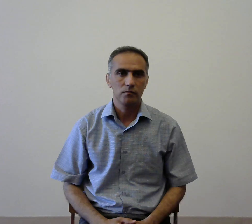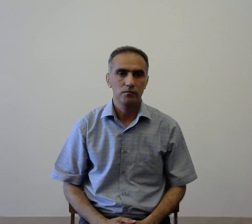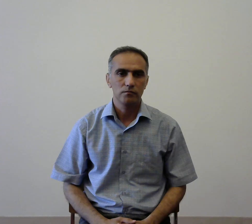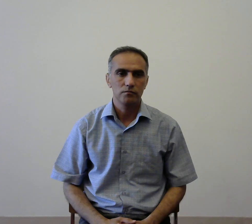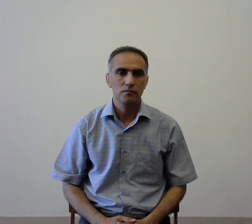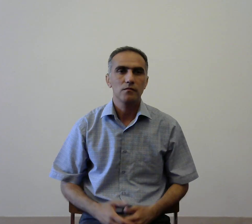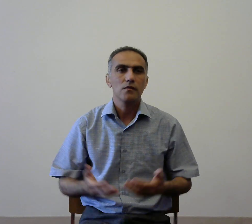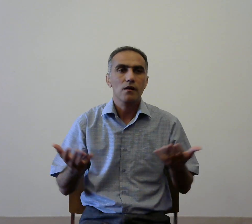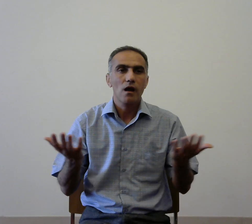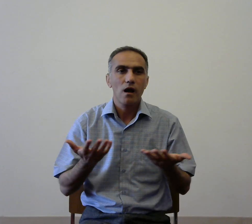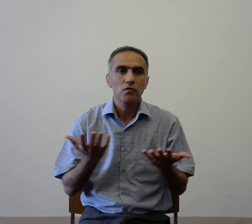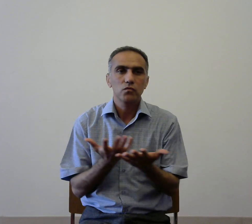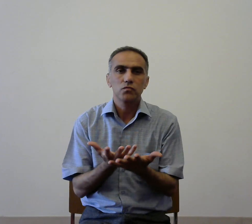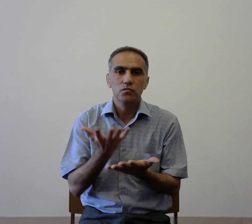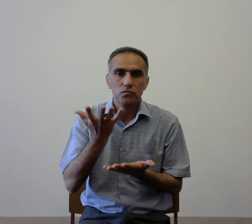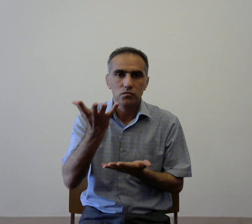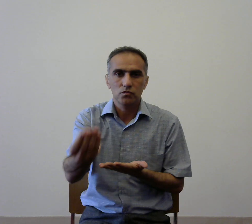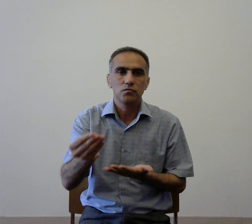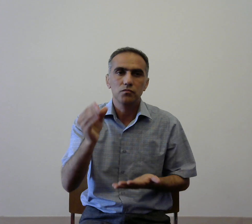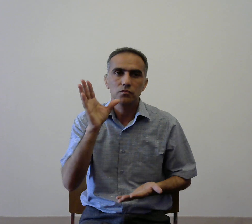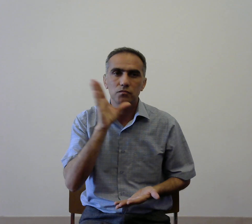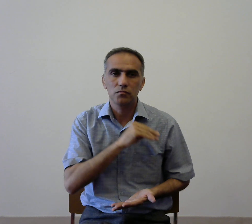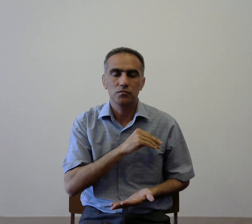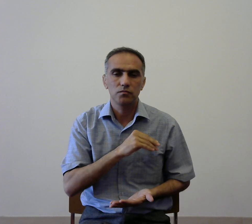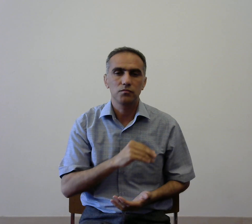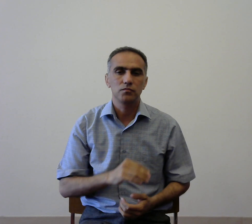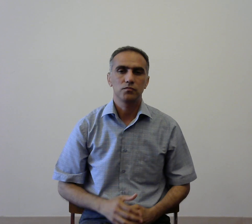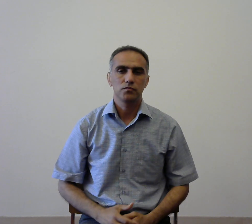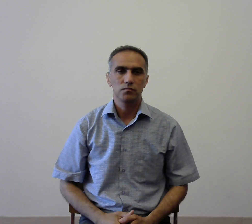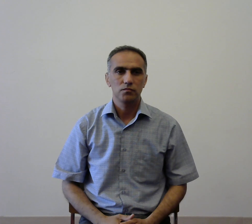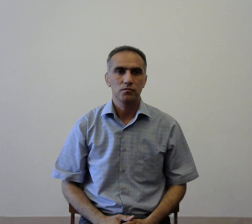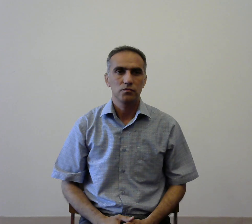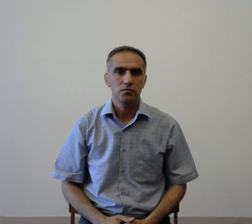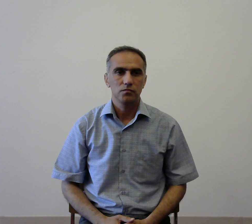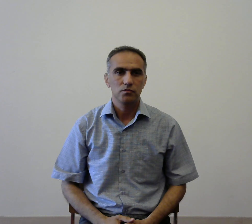Harda ödəniş edə bilərəm?